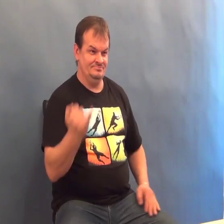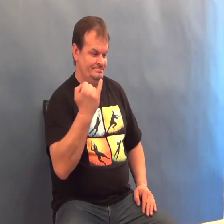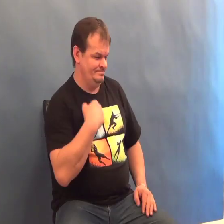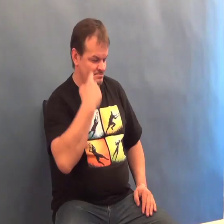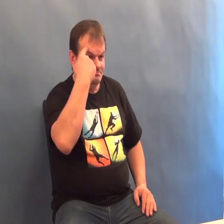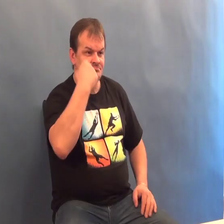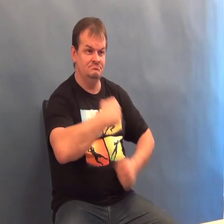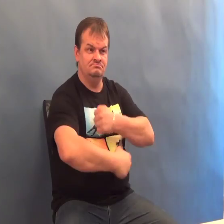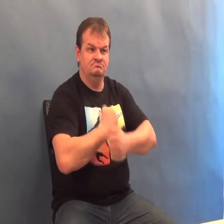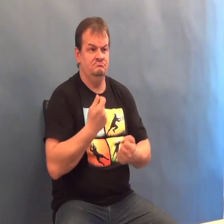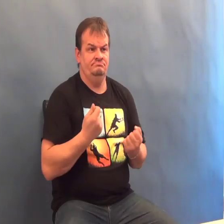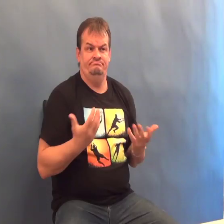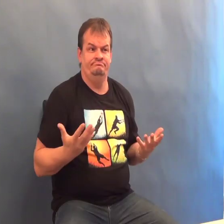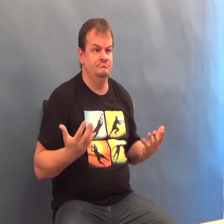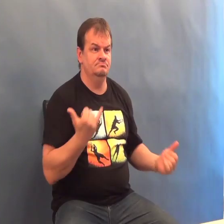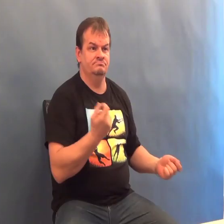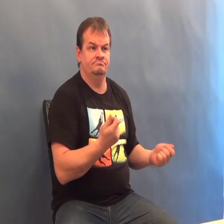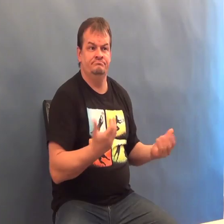Charlie Chaplin pomyślał: Nie pracuję, nie ma pieniędzy i dziecko również nie ma pieniędzy.